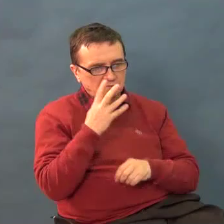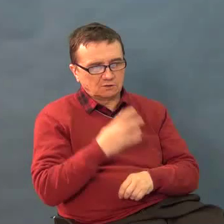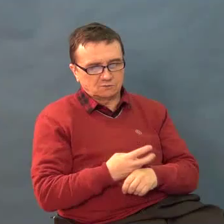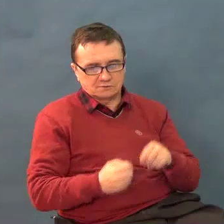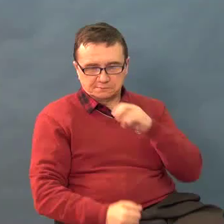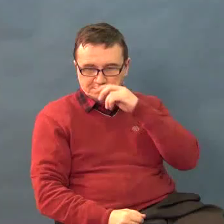Czwartego lutego.